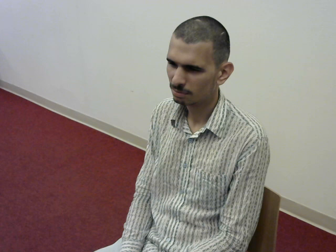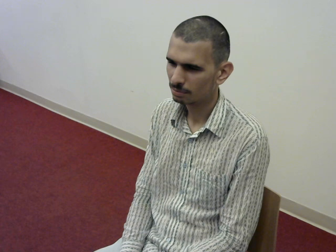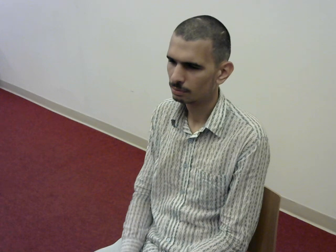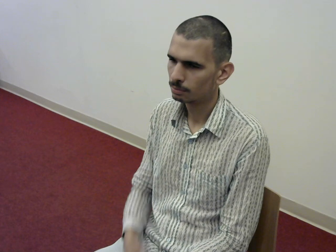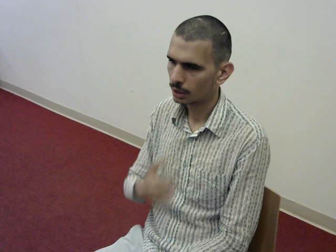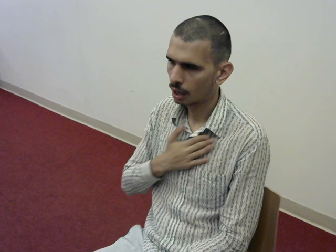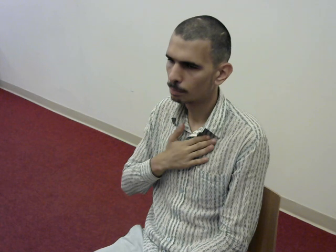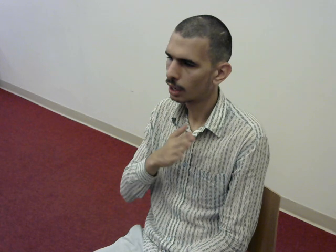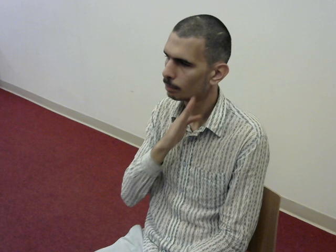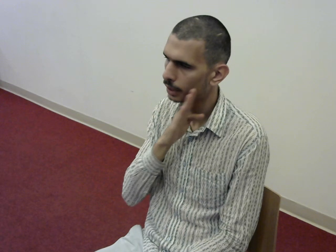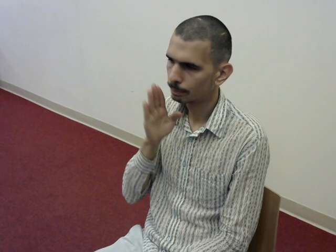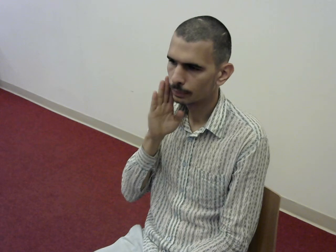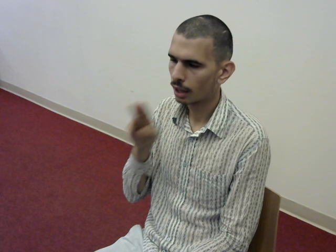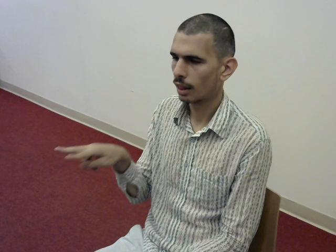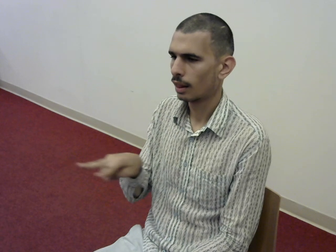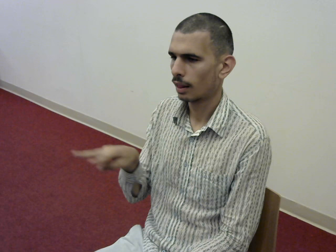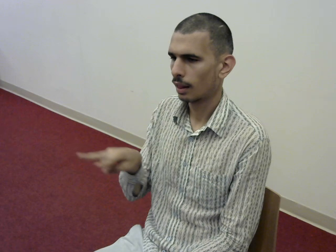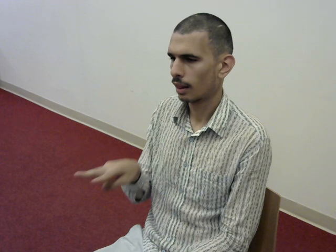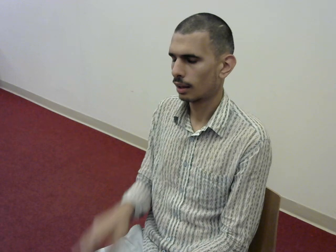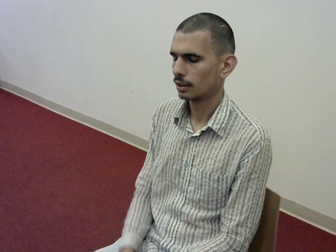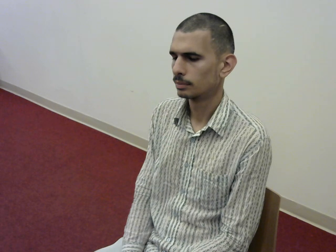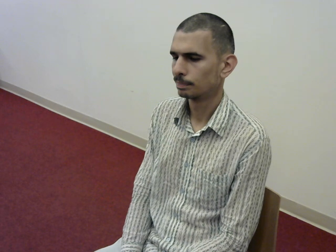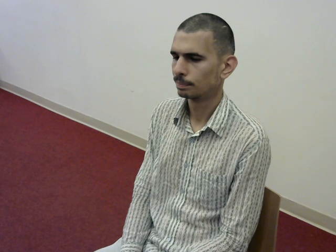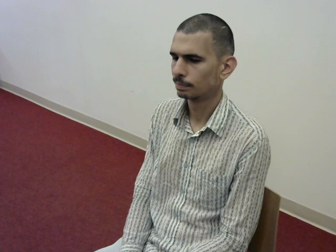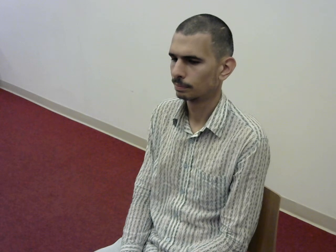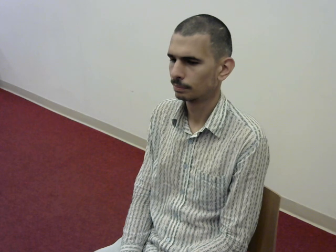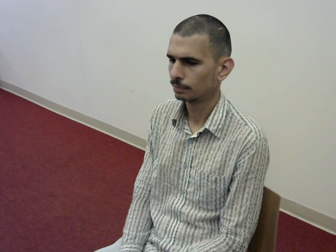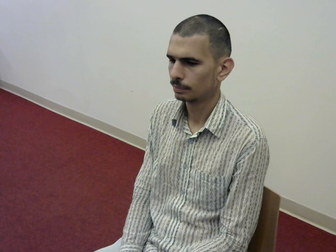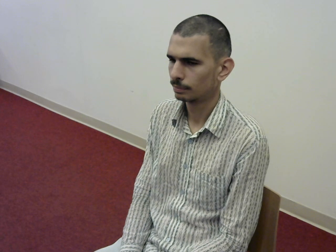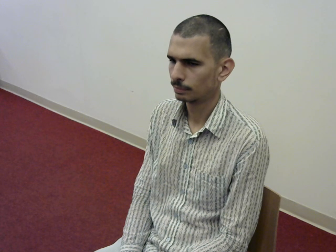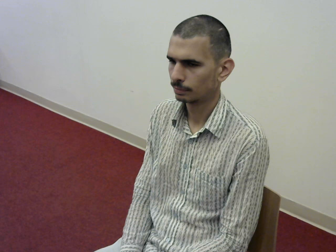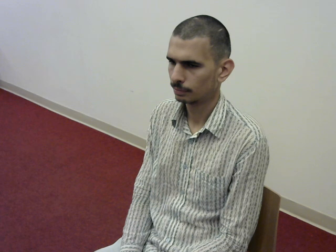Mənim anam Lənkərandandır